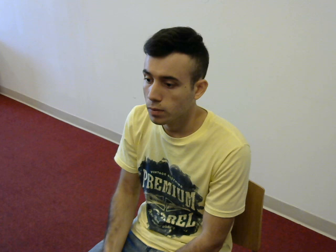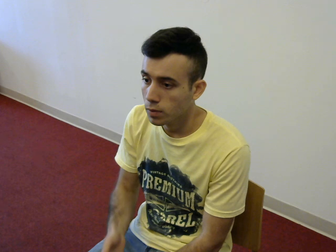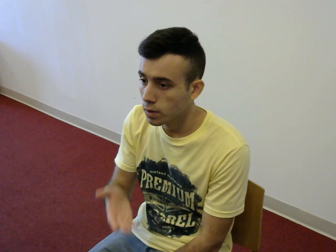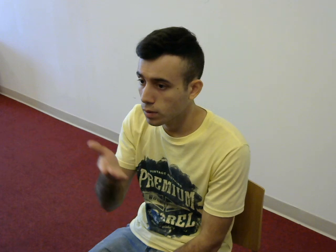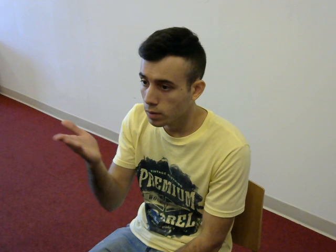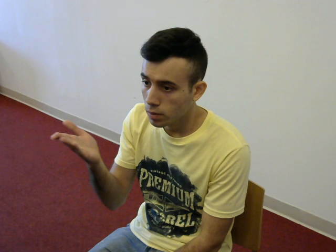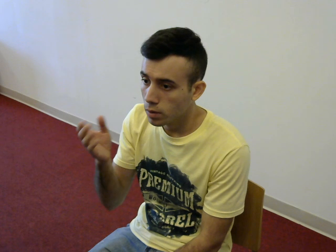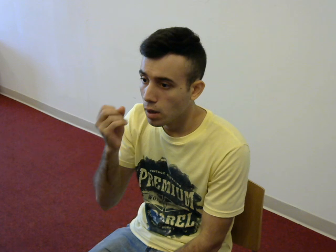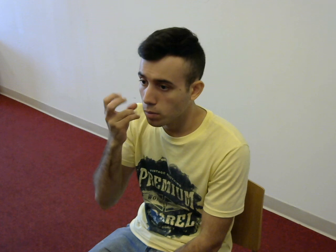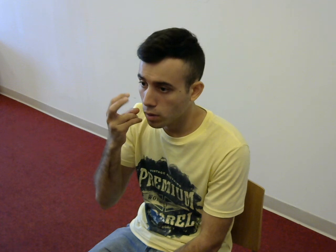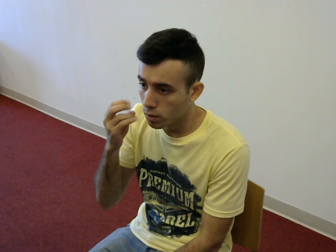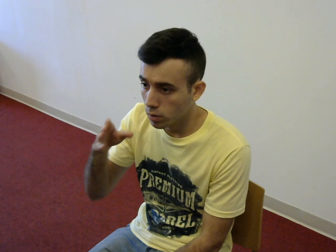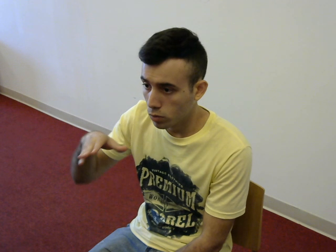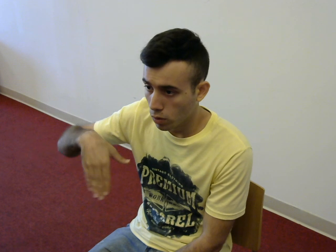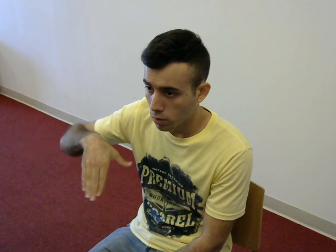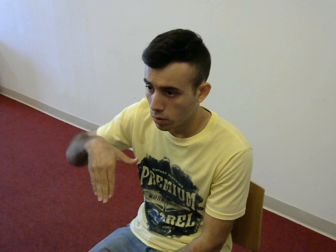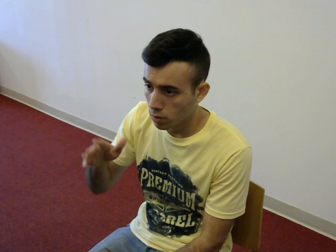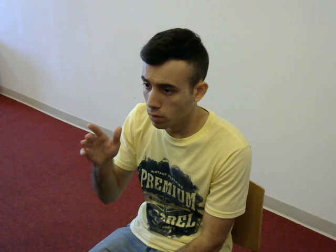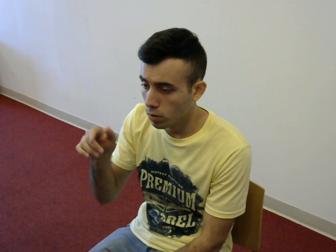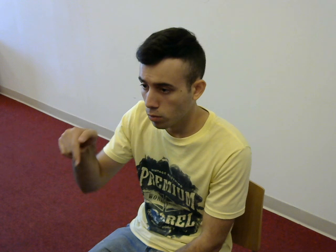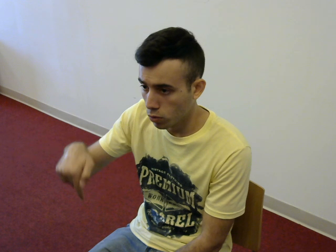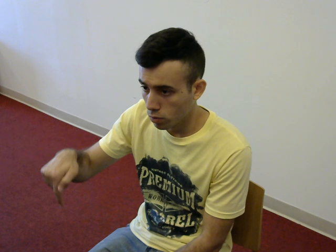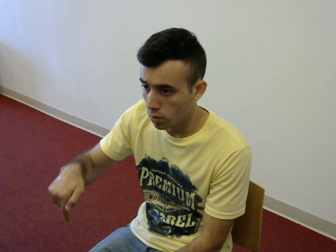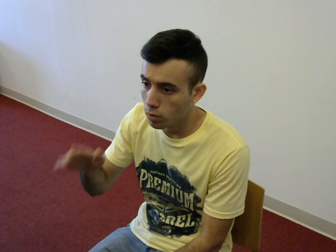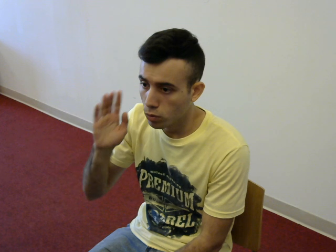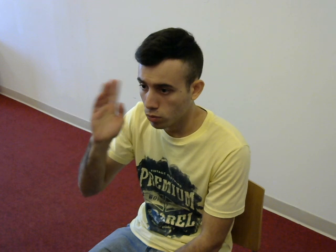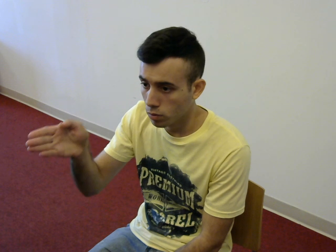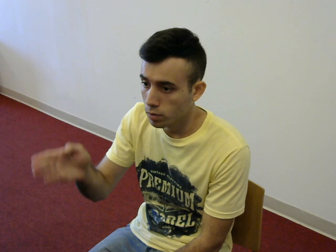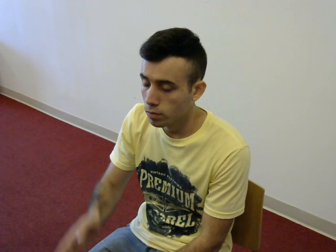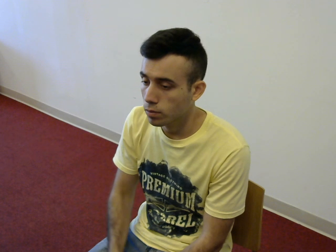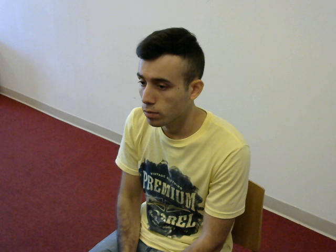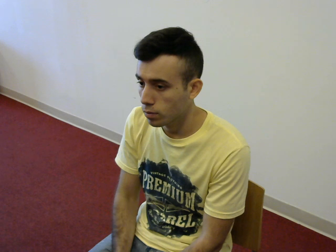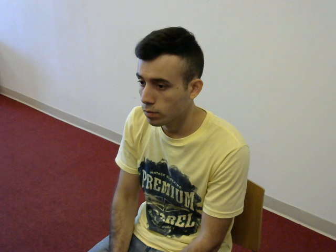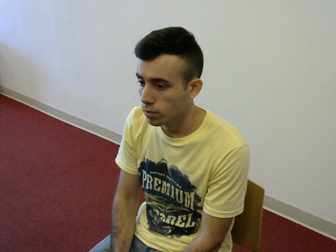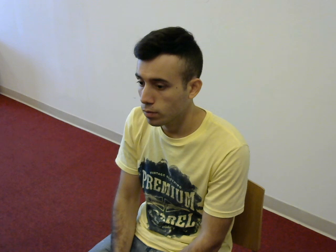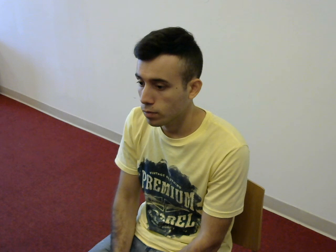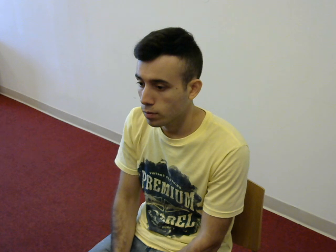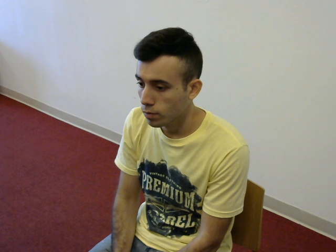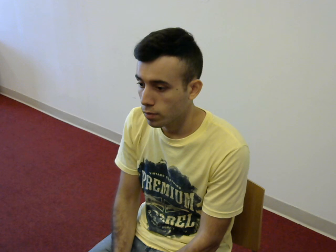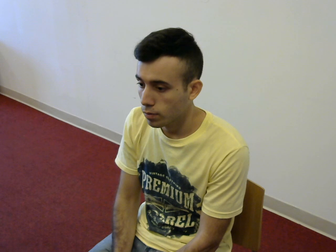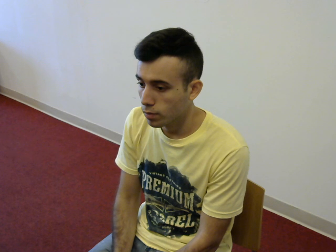Siz günortadan sonra burda olacaqsınızmı?